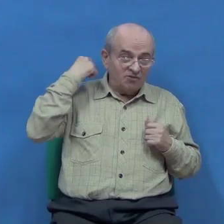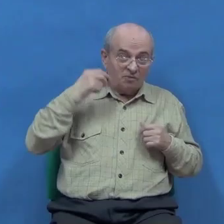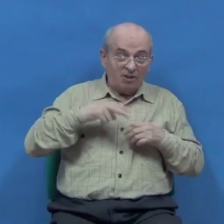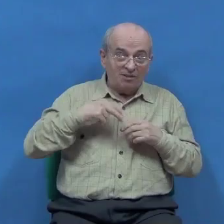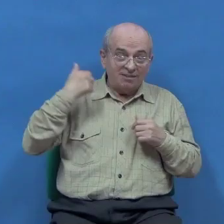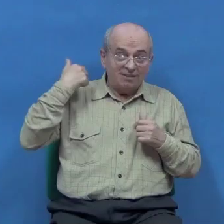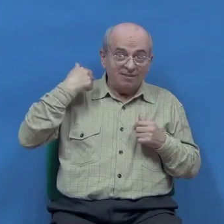Policjant staje za nim.